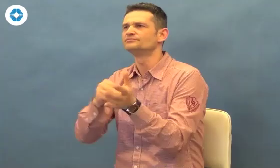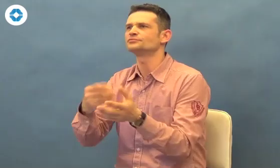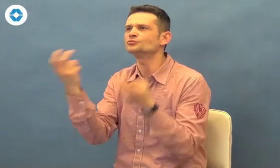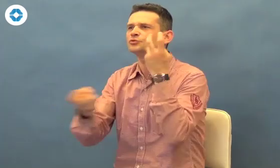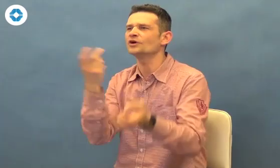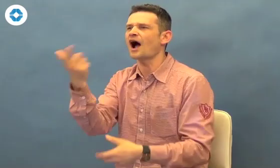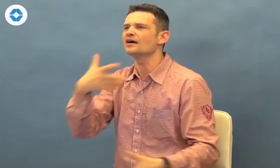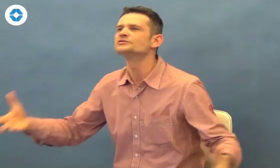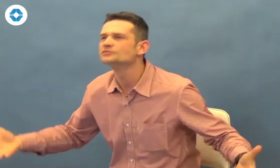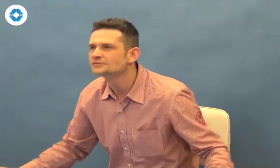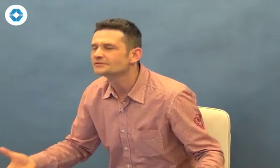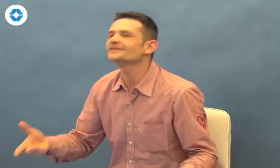Zapytała czego tu szuka.